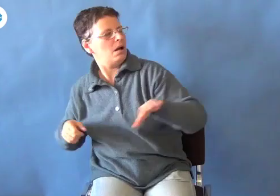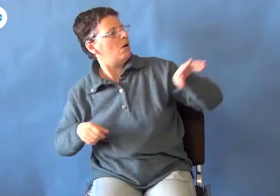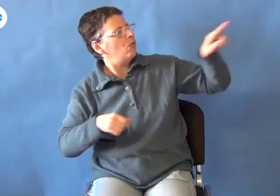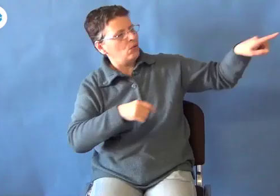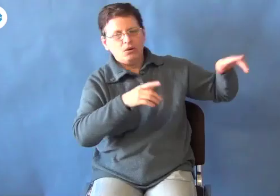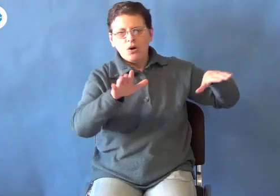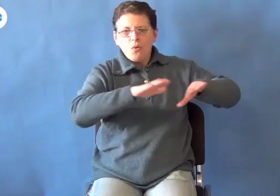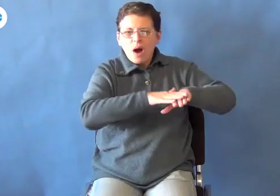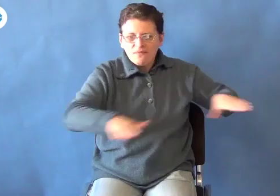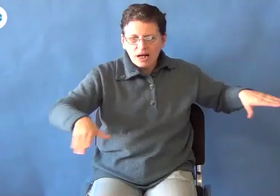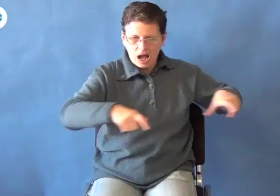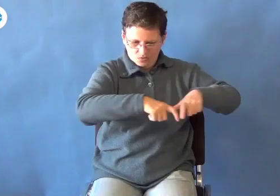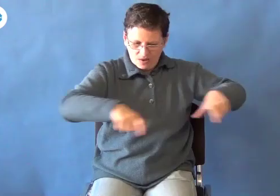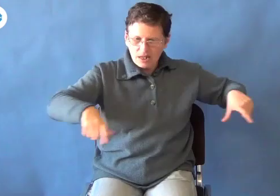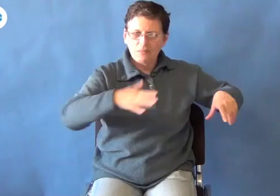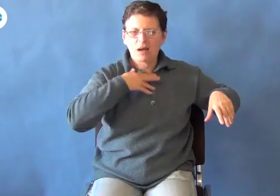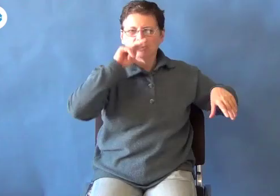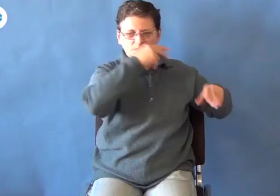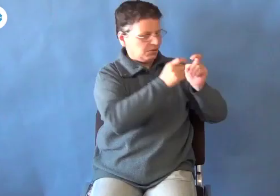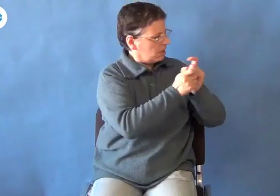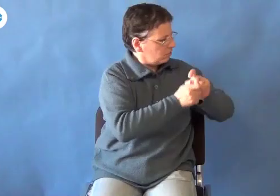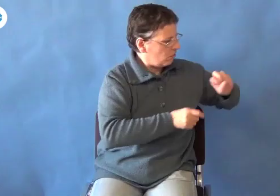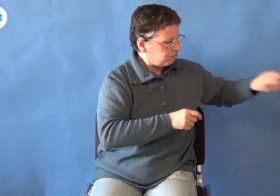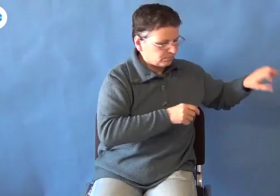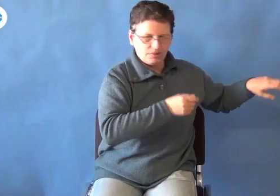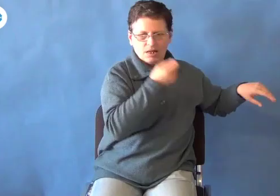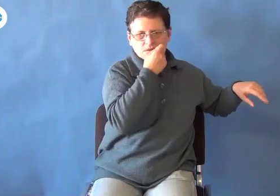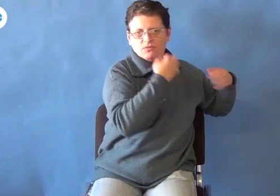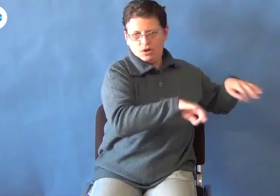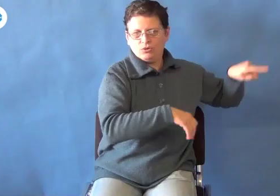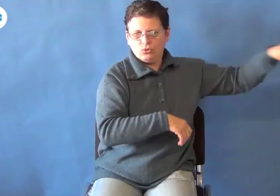A tam, gdzie są ławki i jest blisko do śmietnika, wolno jeść.